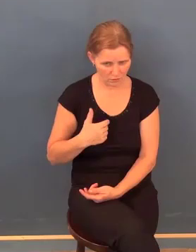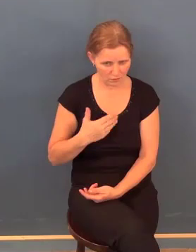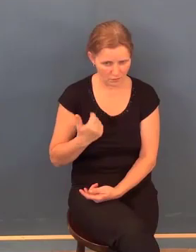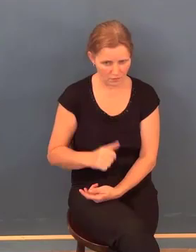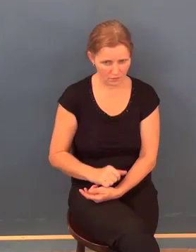Ja nie wiedziałam.